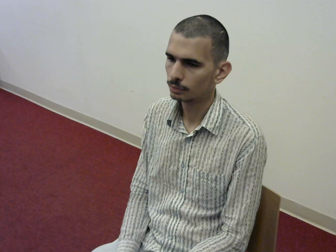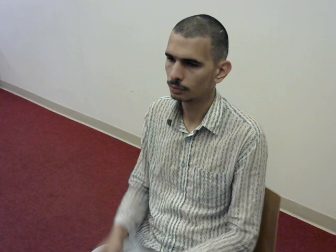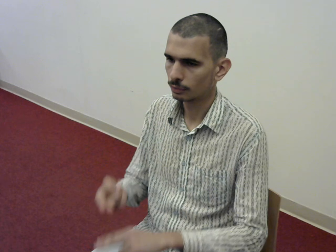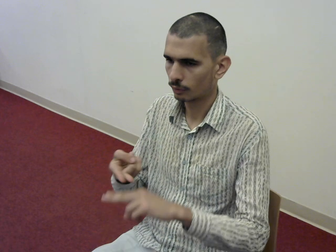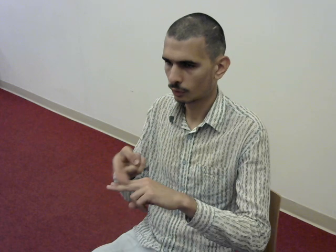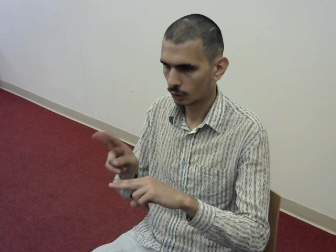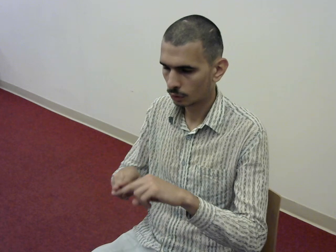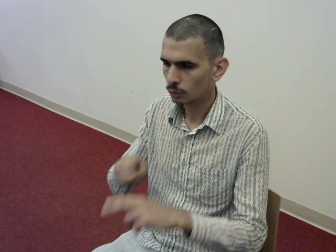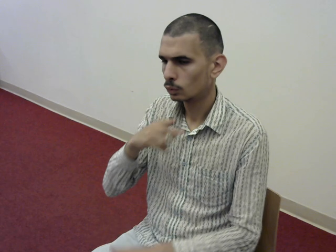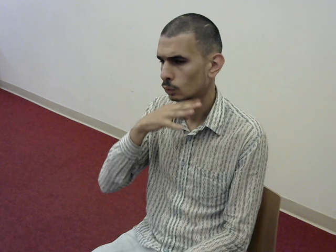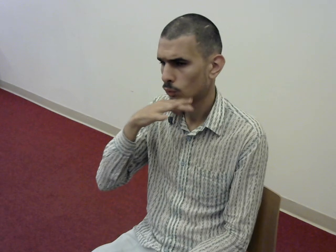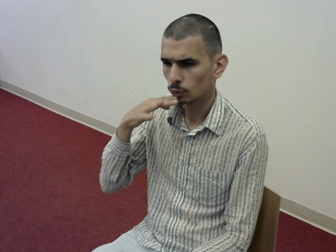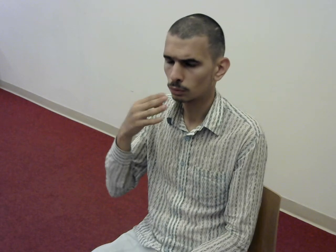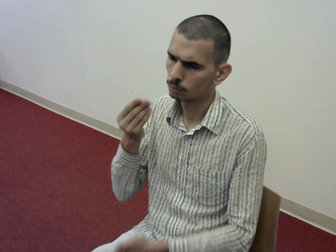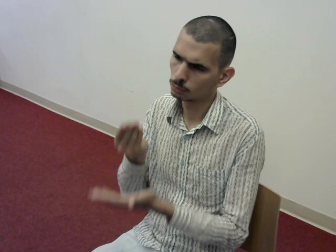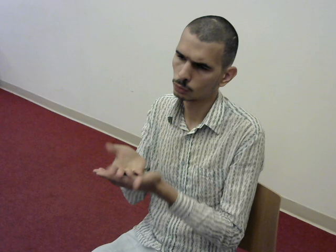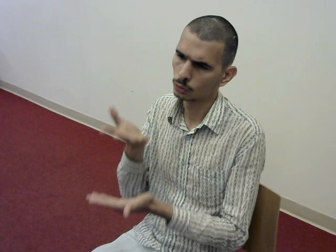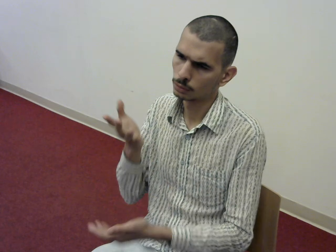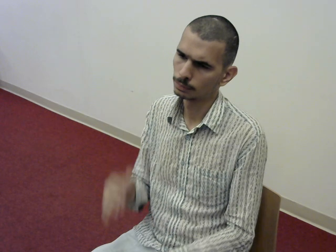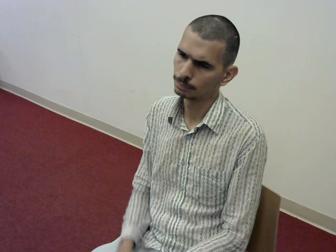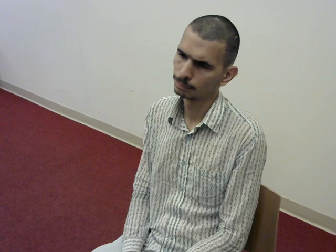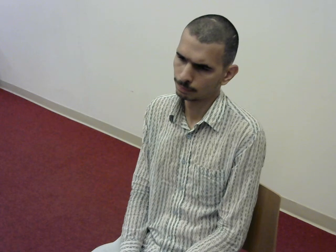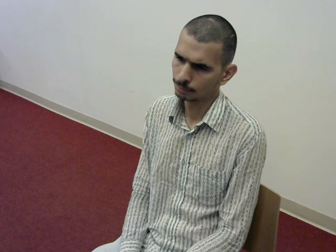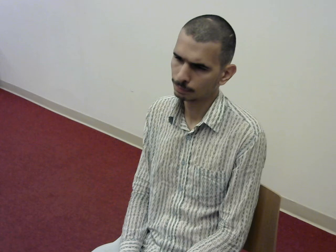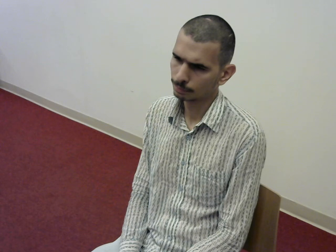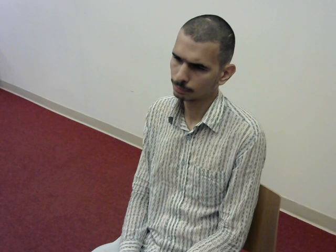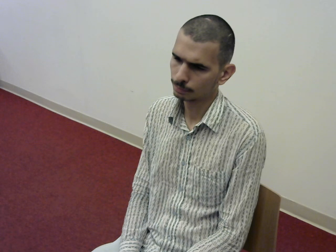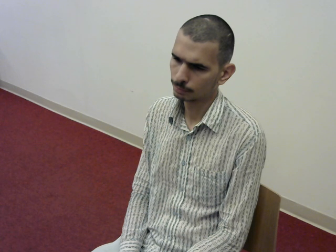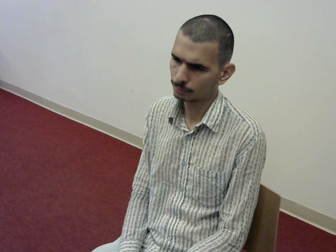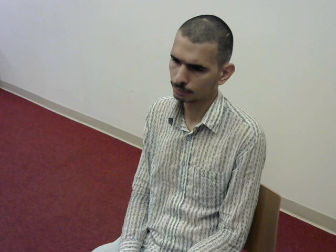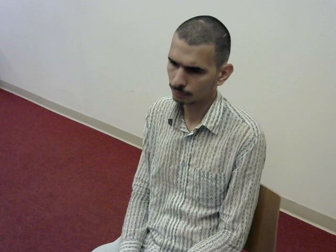Bu çox bahadır